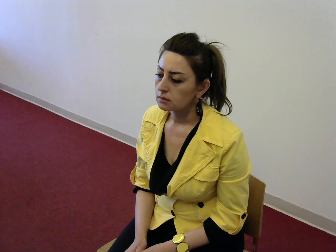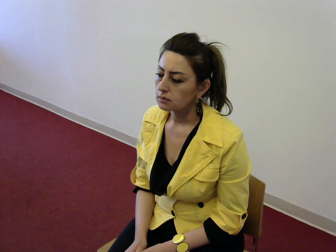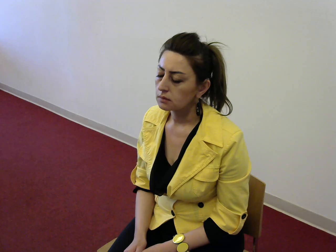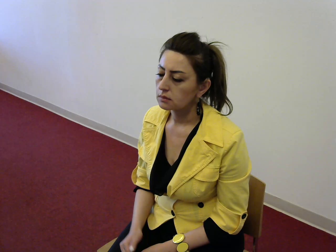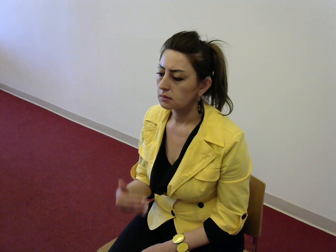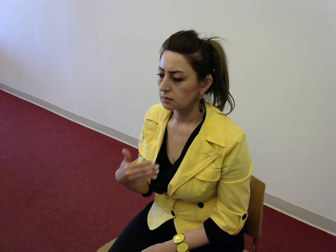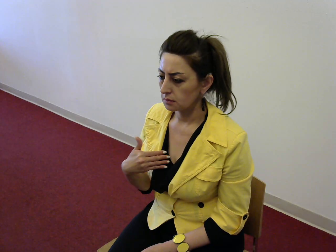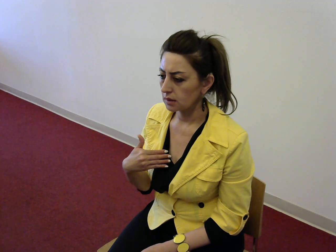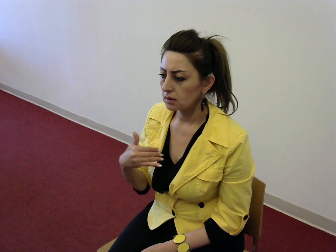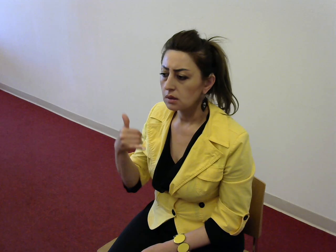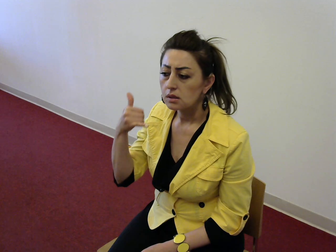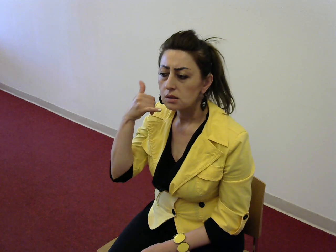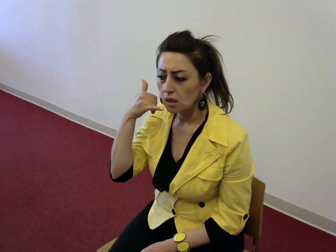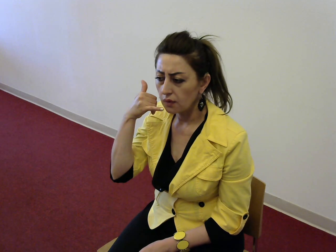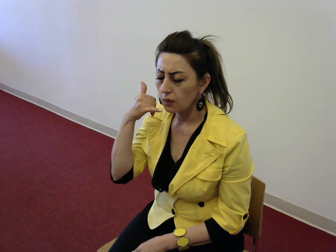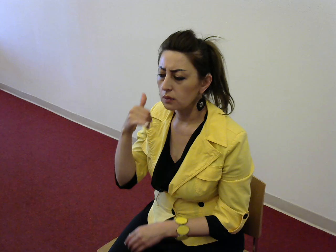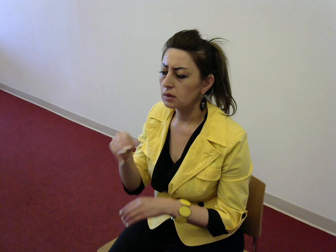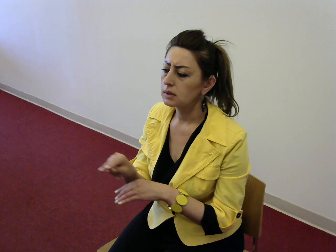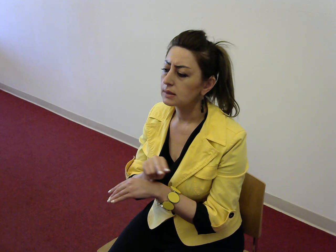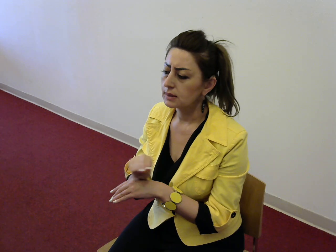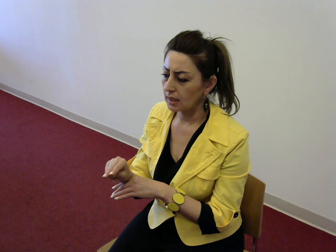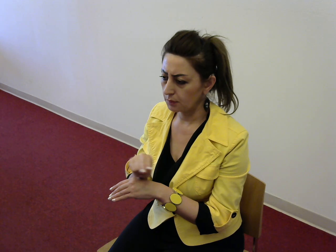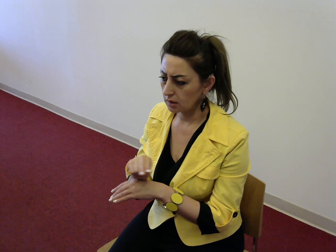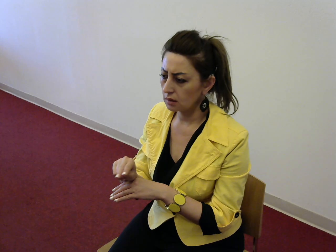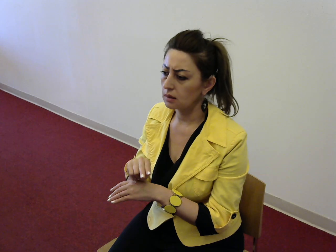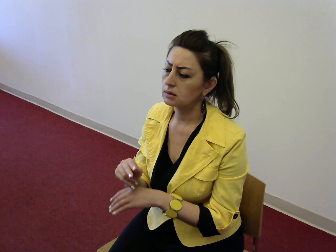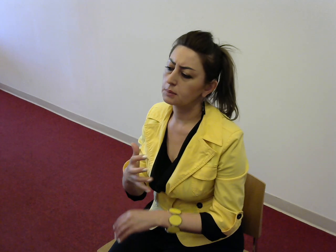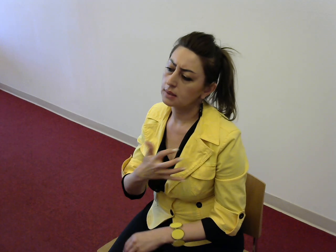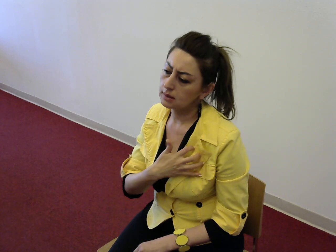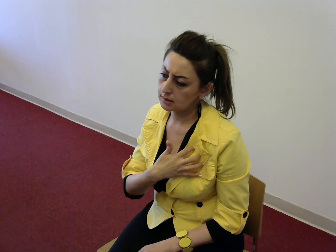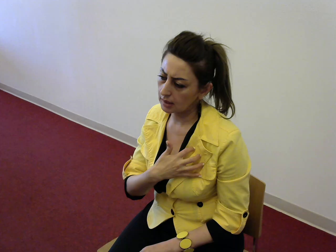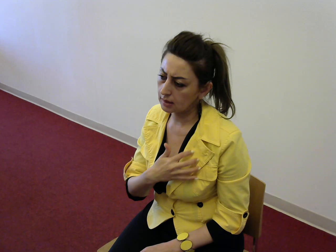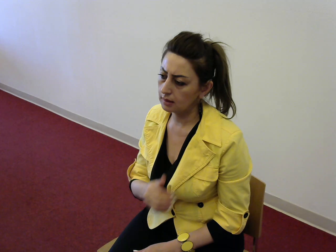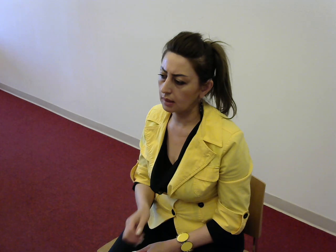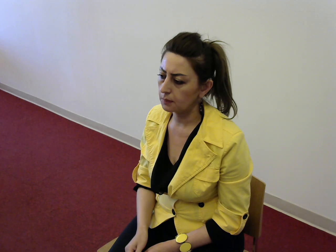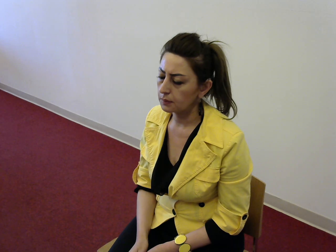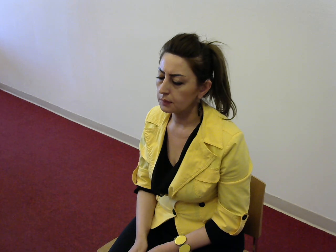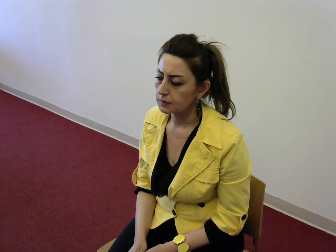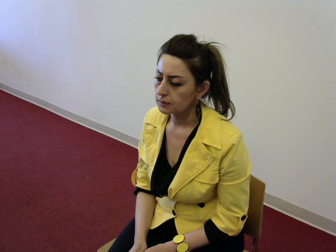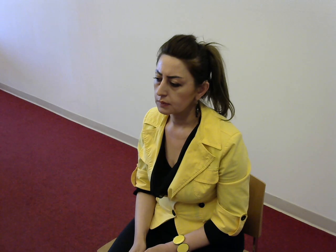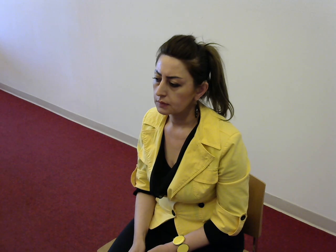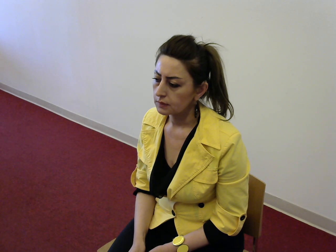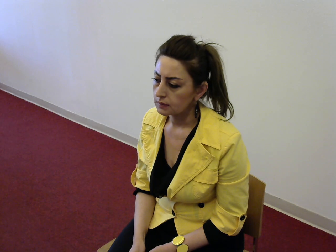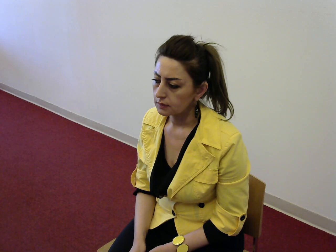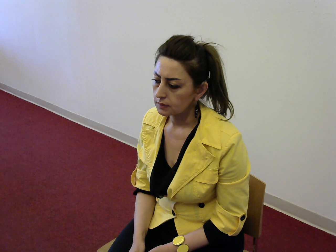Mən telefonu təmir etdirmək istəyirəm